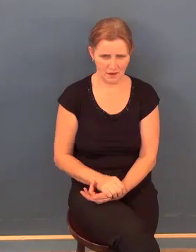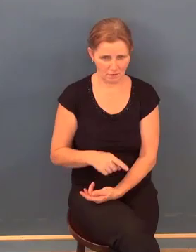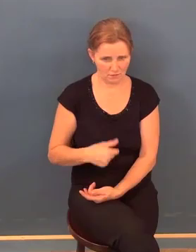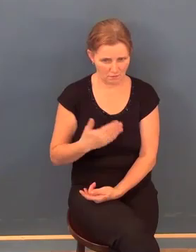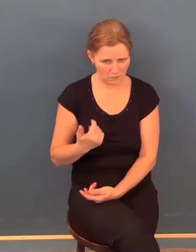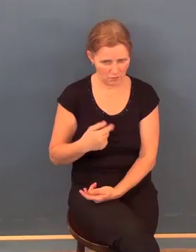Tego nie wiedziałam.